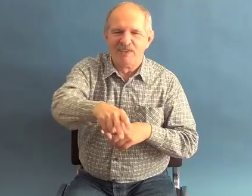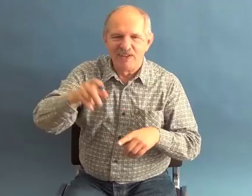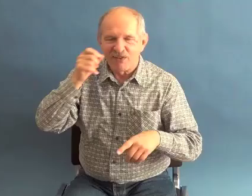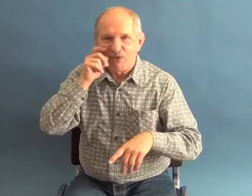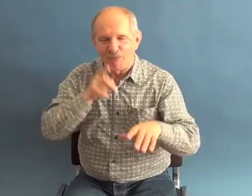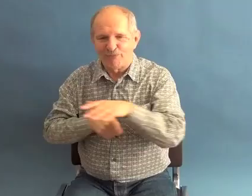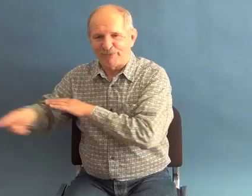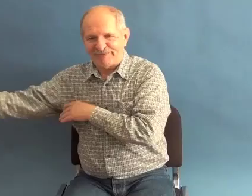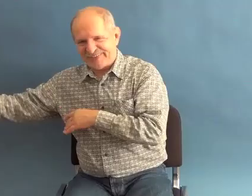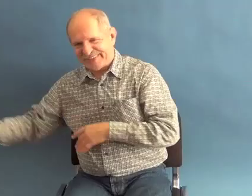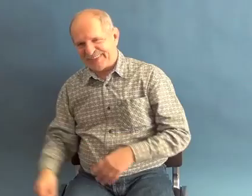Kot ucieka.